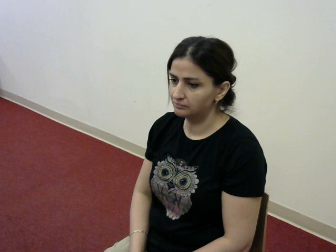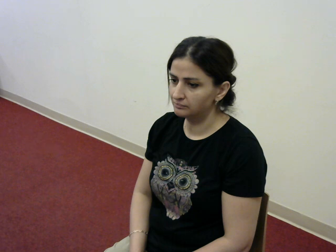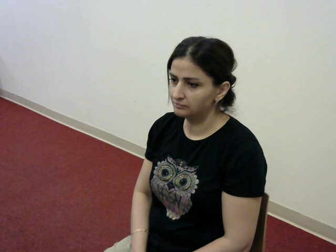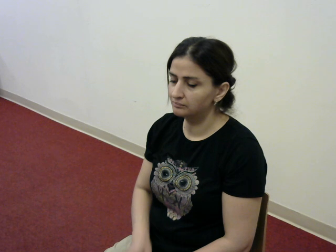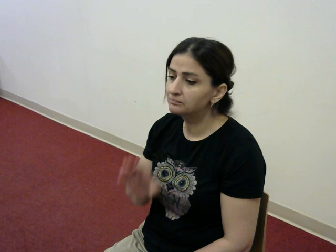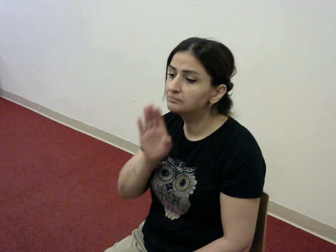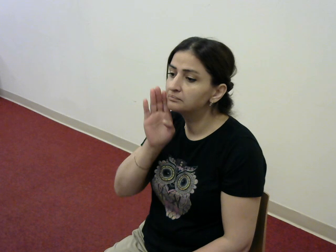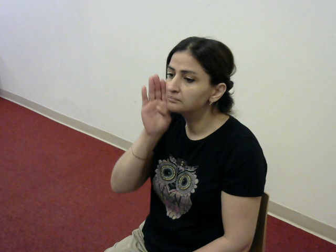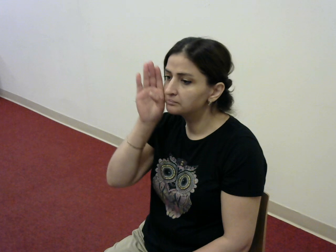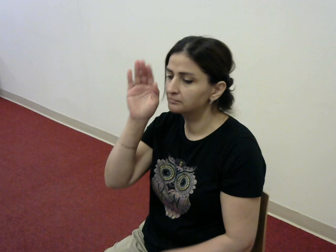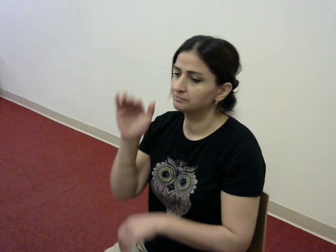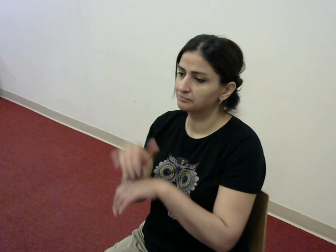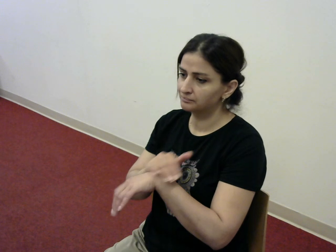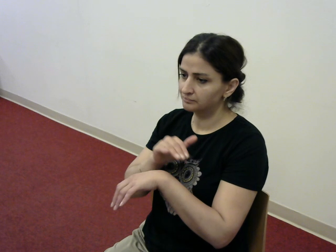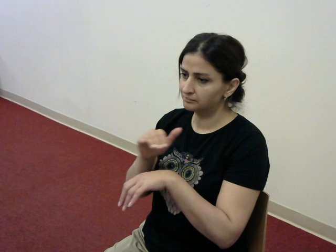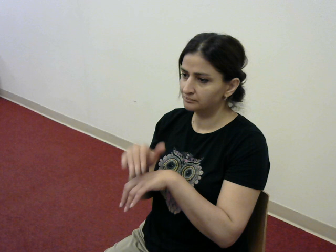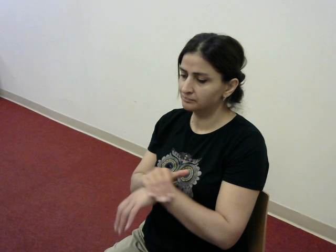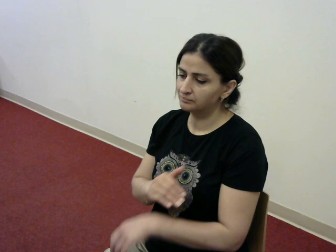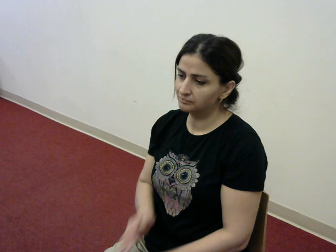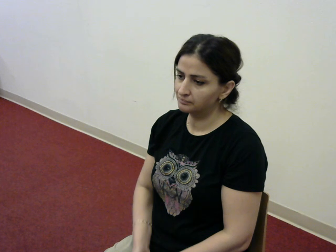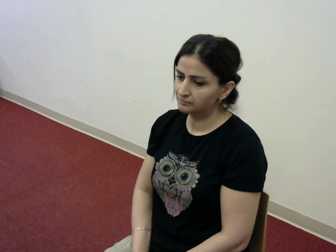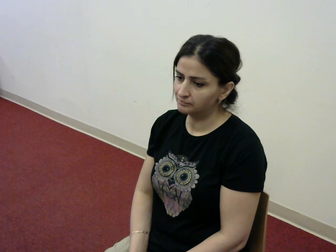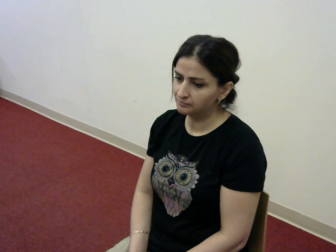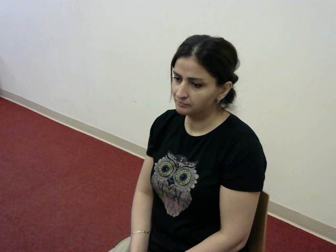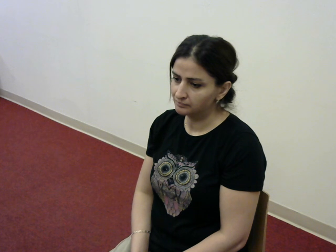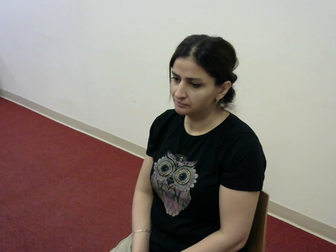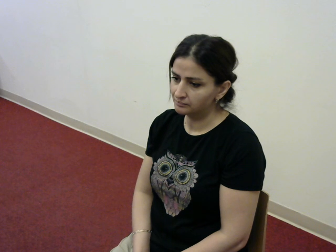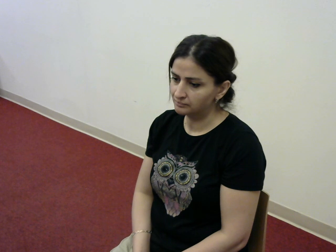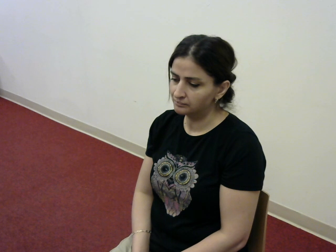Sabahınız xeyir